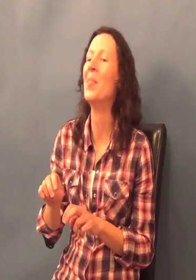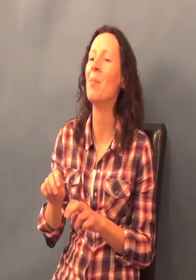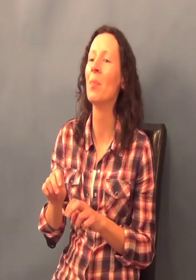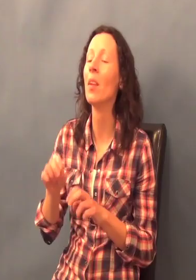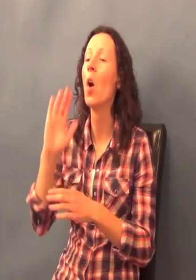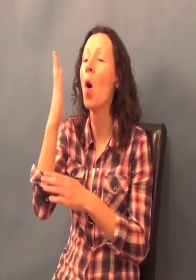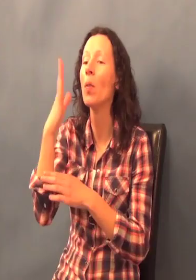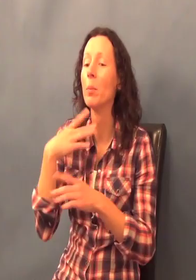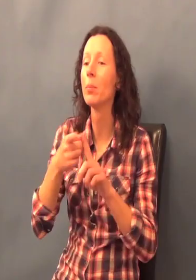Przez okno, wspominałam wcześniej o tym.